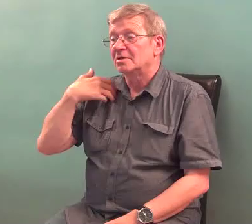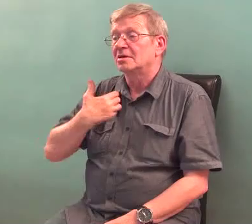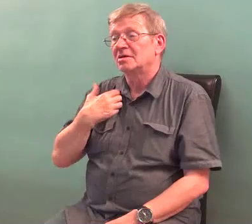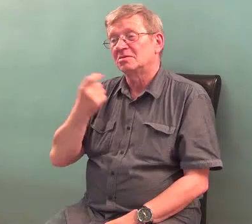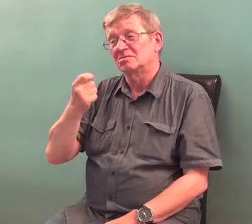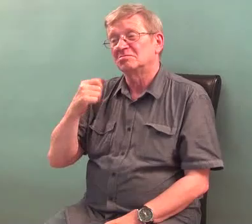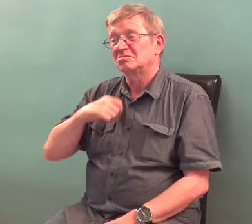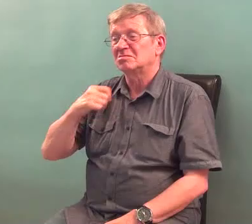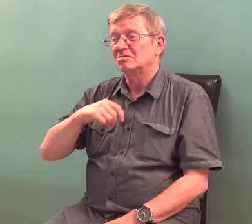Trochę musisz poczekać.